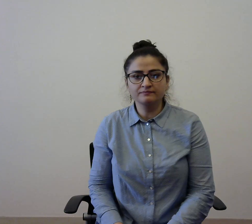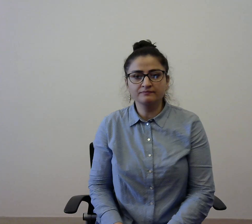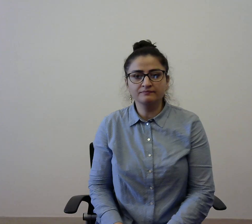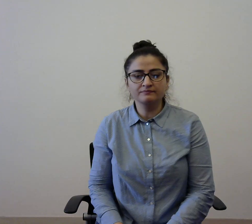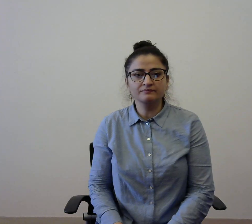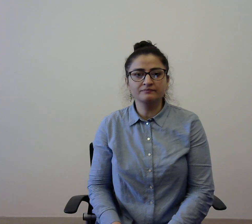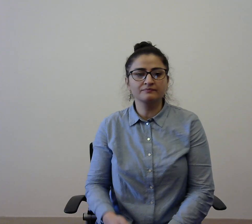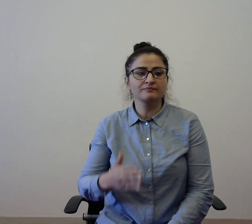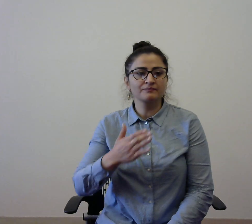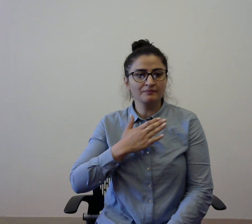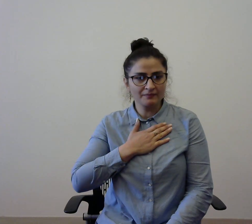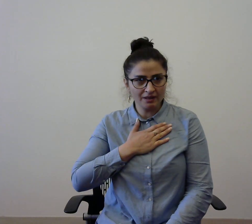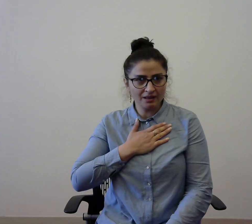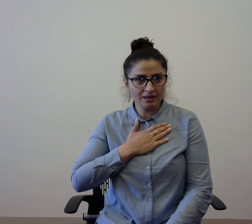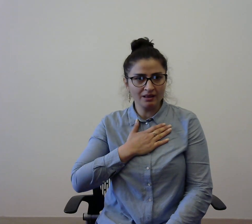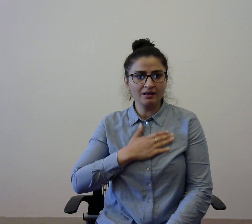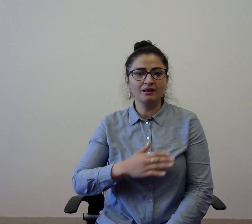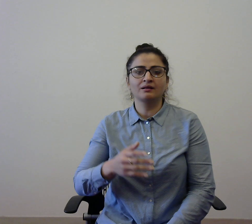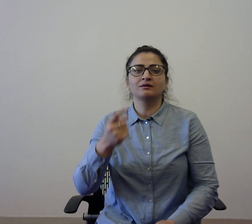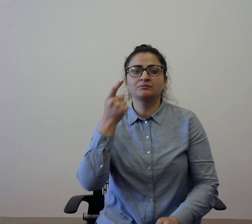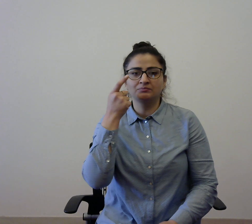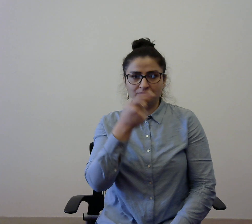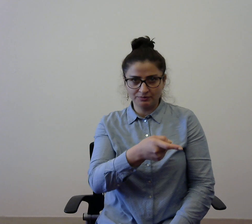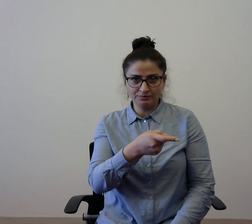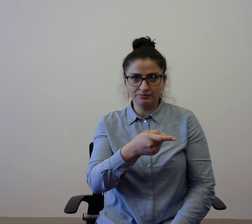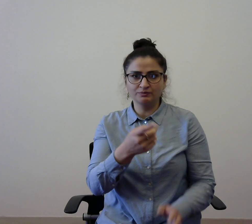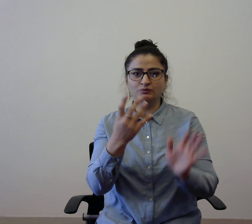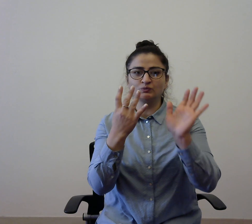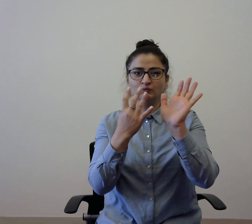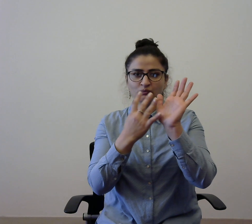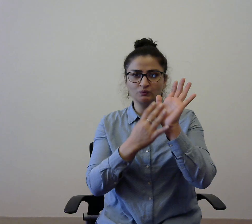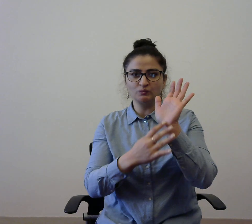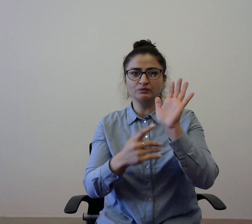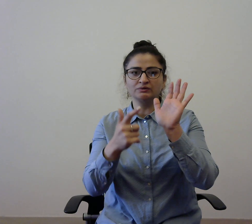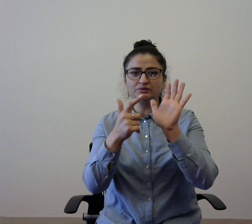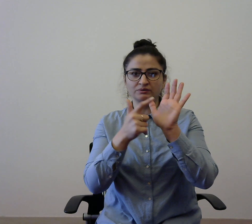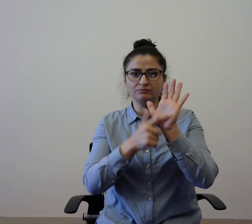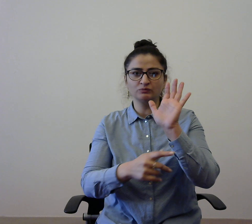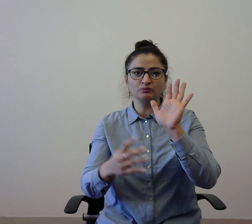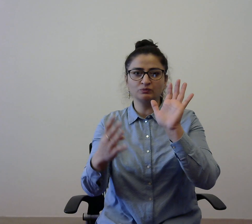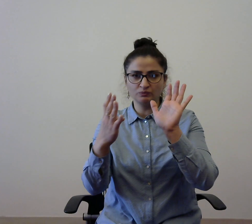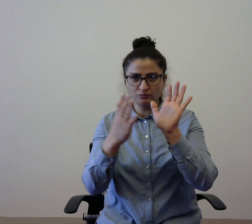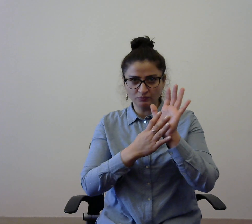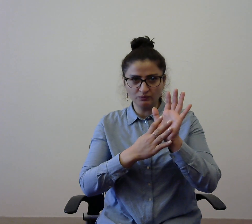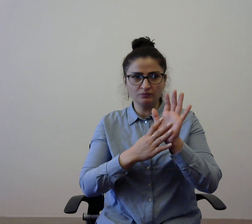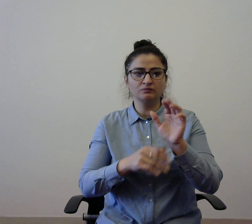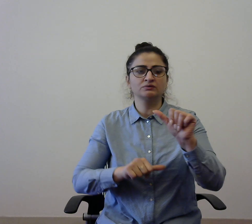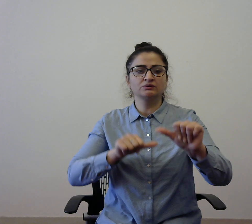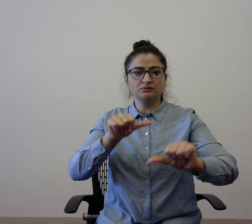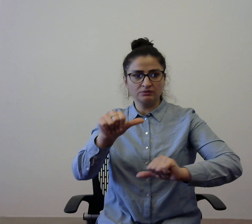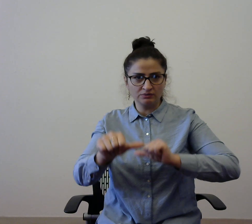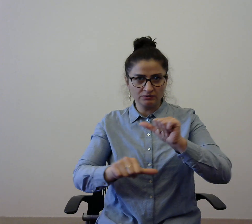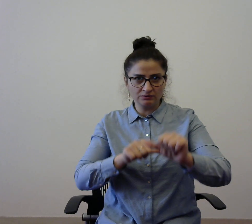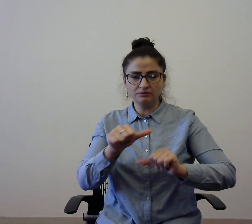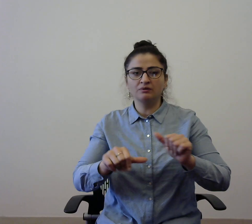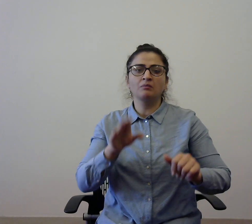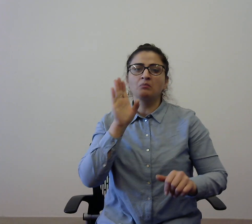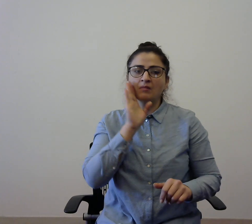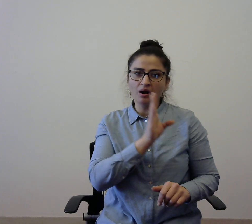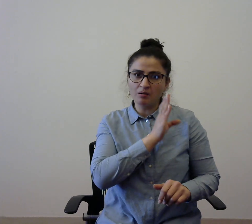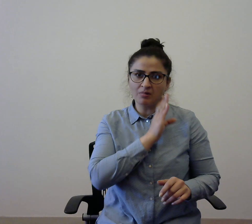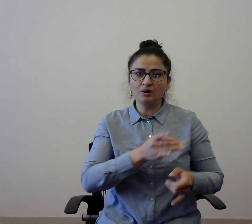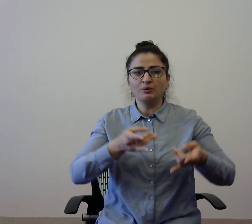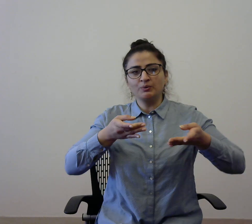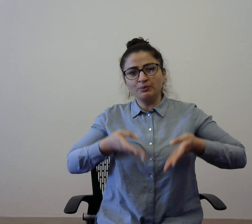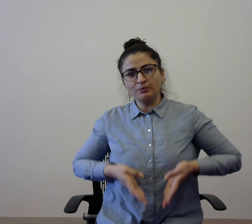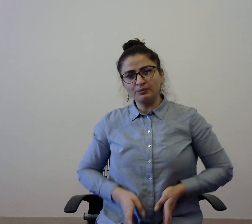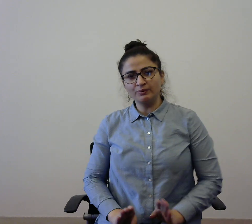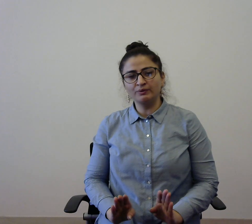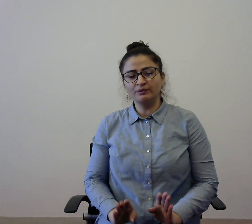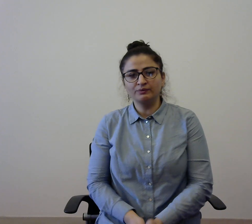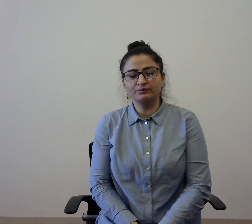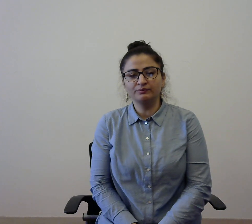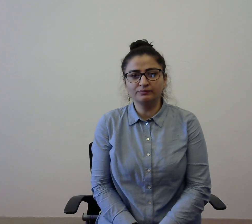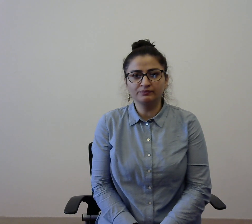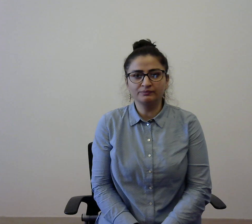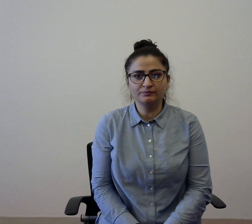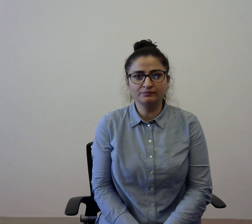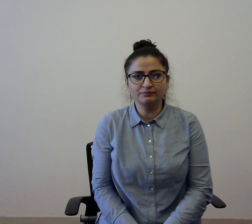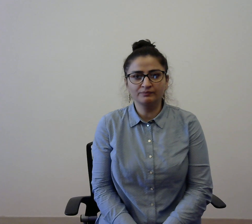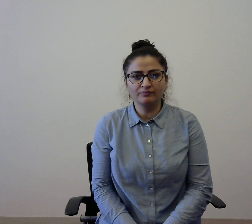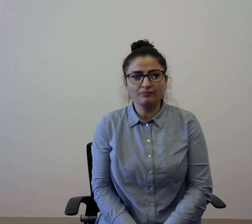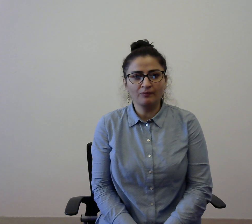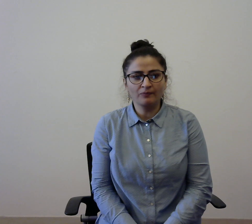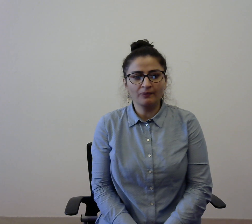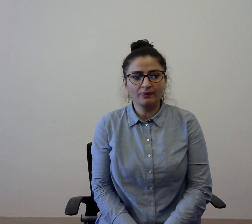Mən 1979-cu ildə anadan olmuşam